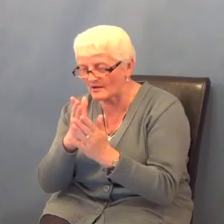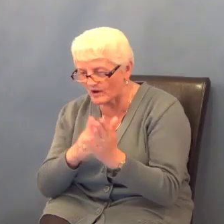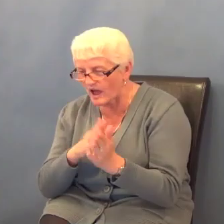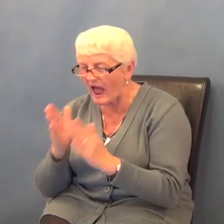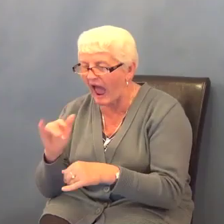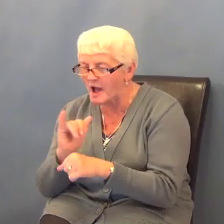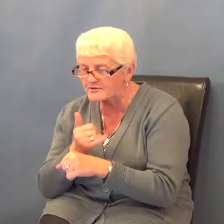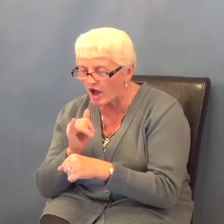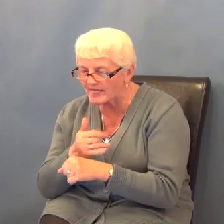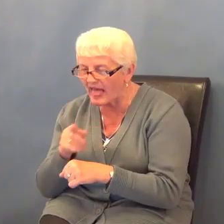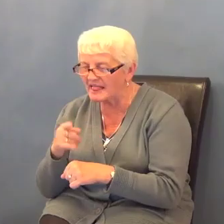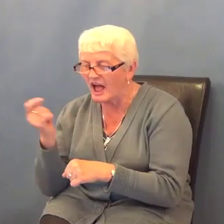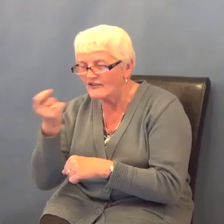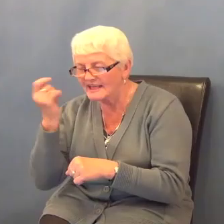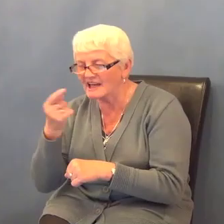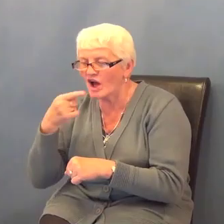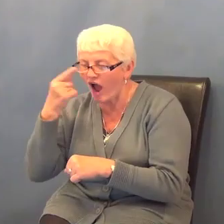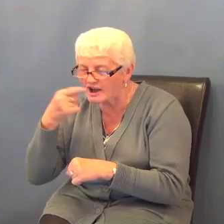Następnie w piątek to wyjazd do Olsztyna.